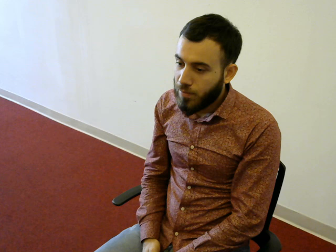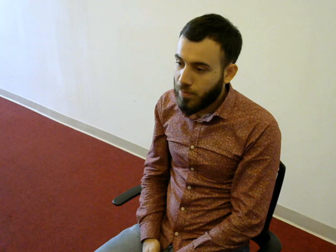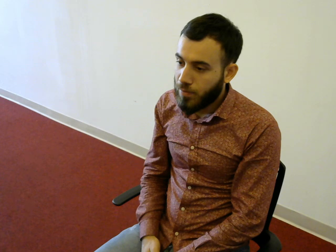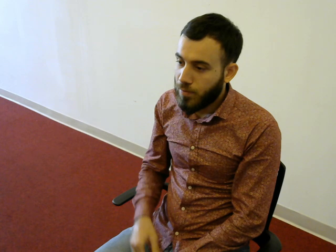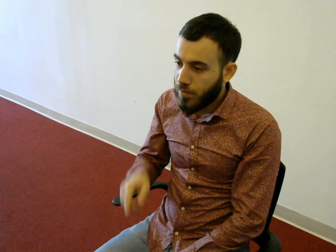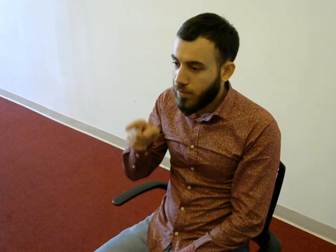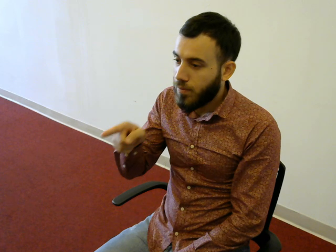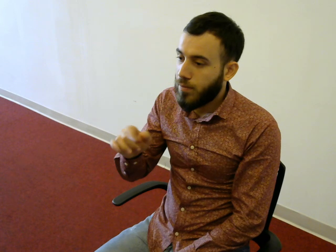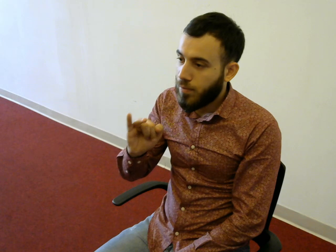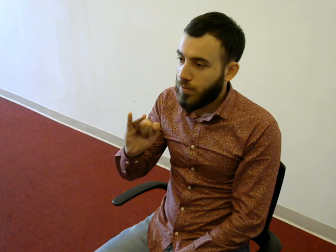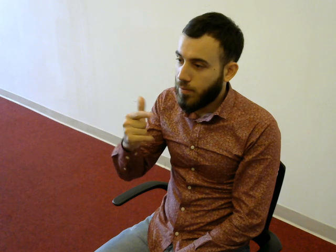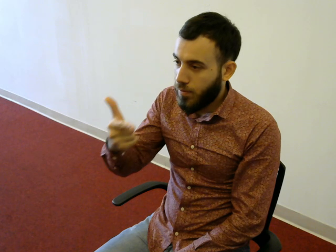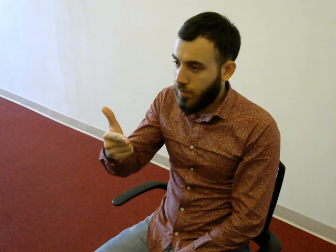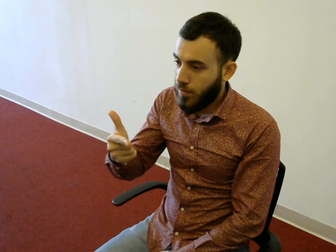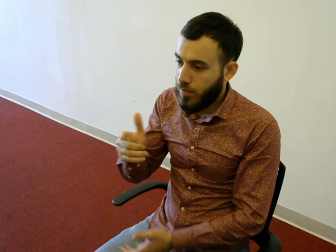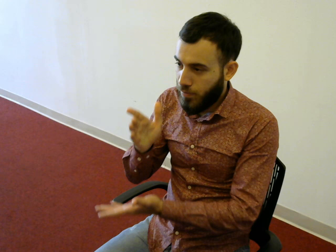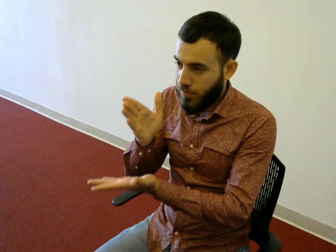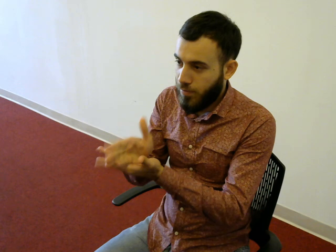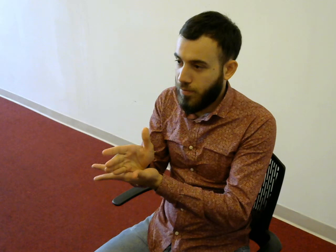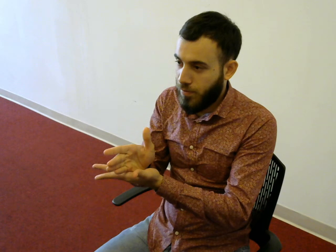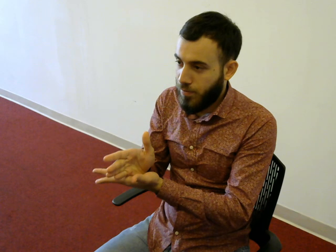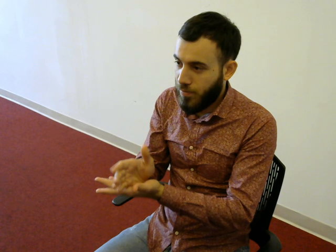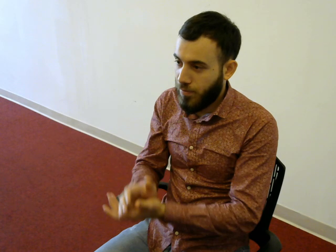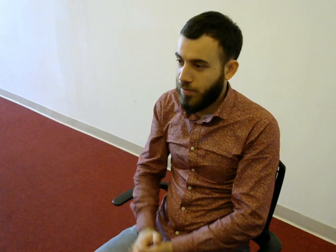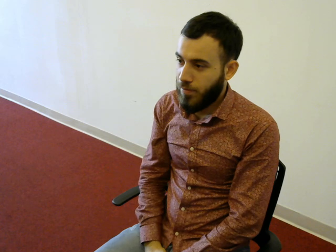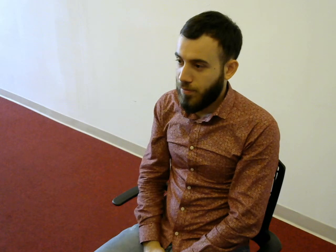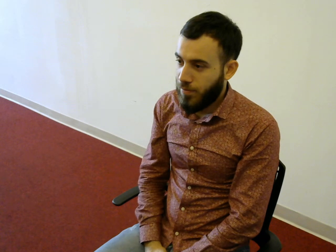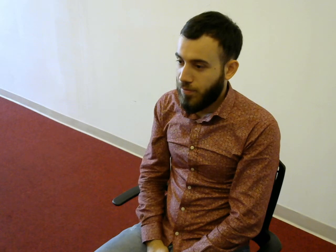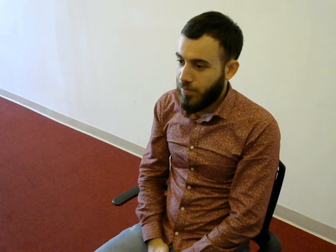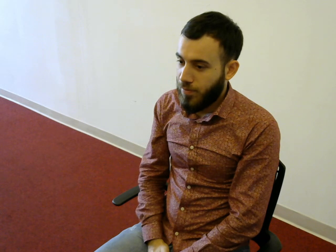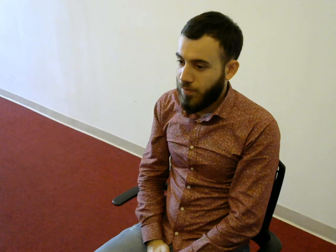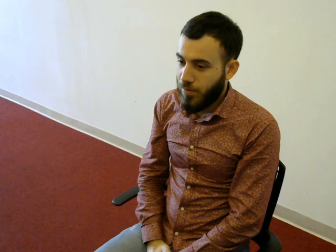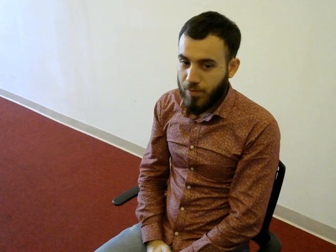Sənin instagramın var?